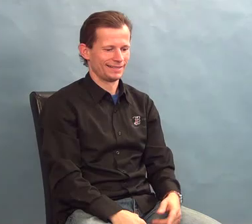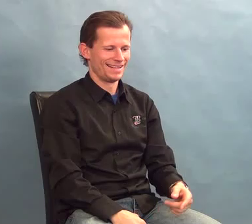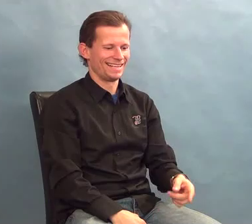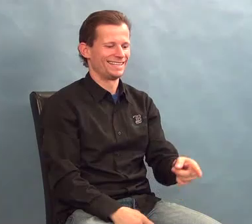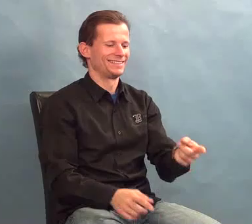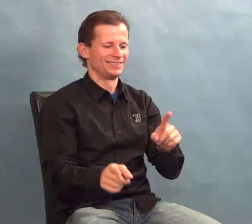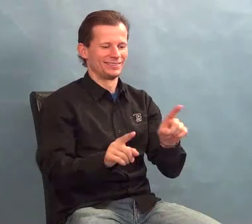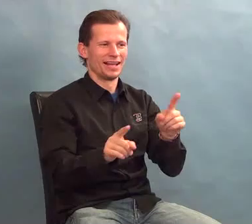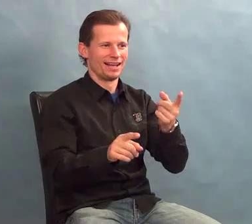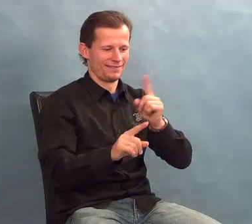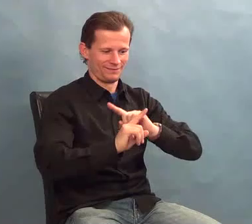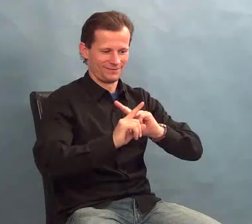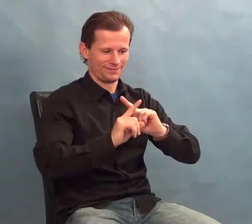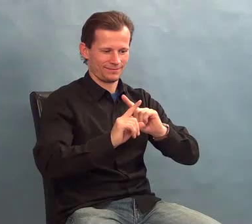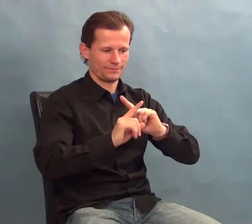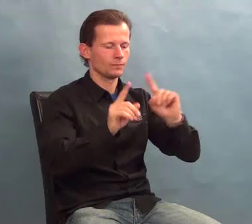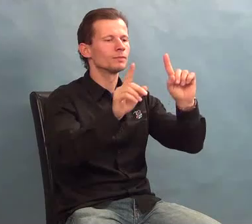Ten znak mówi, że nie wolno...